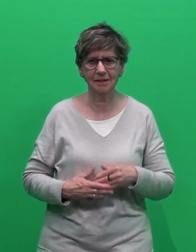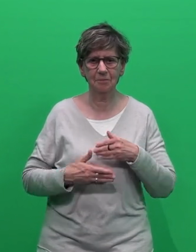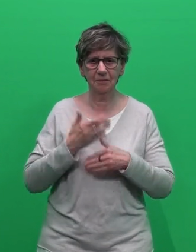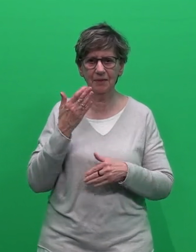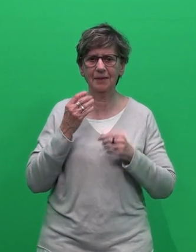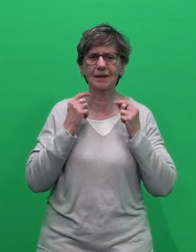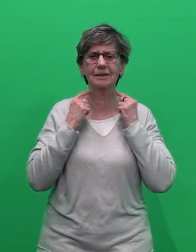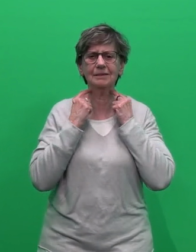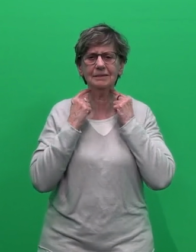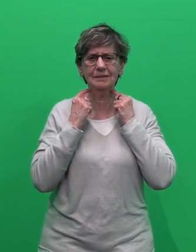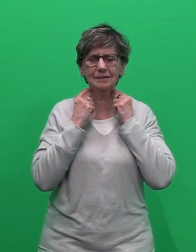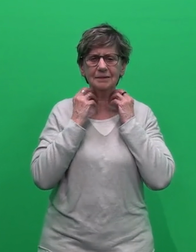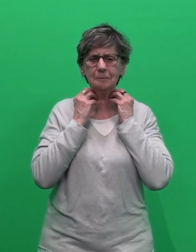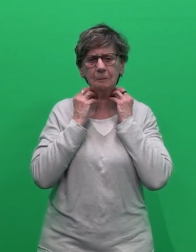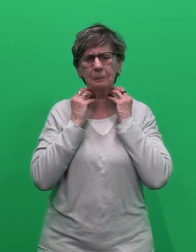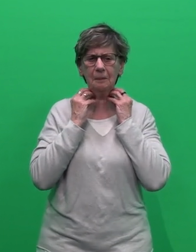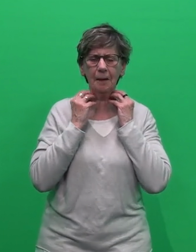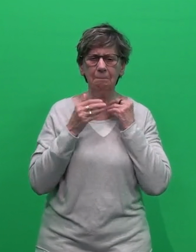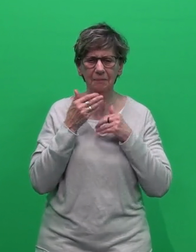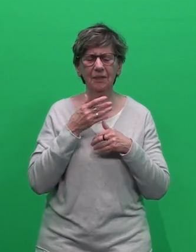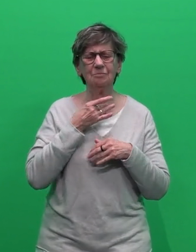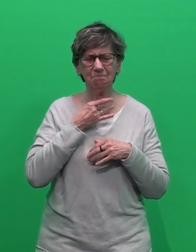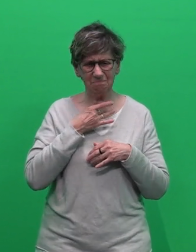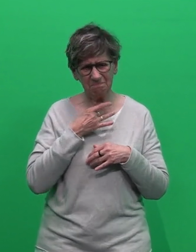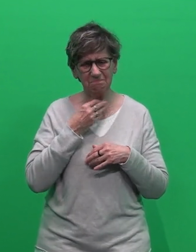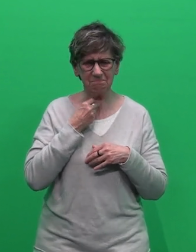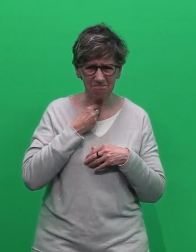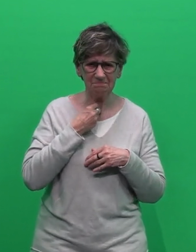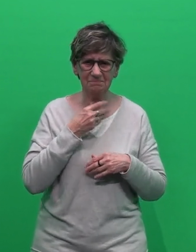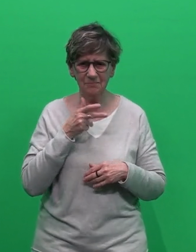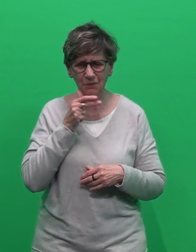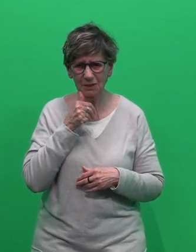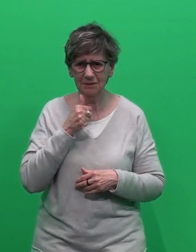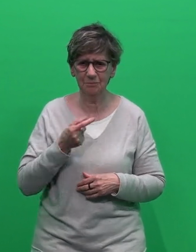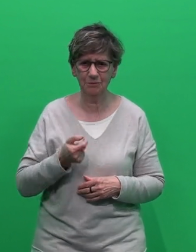El mal em va començar pels costats i després em va baixar, quan empasso em fa una mica de mal.